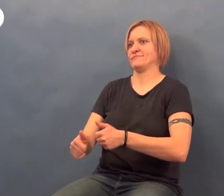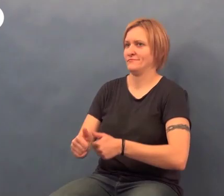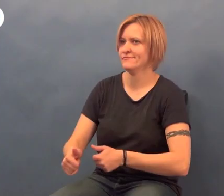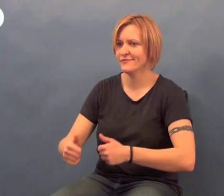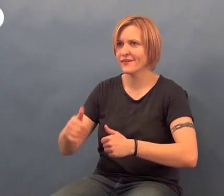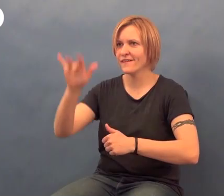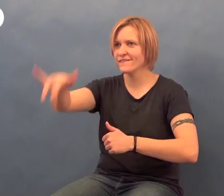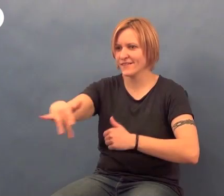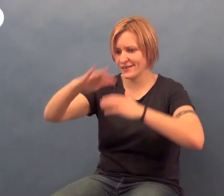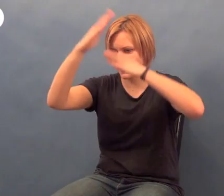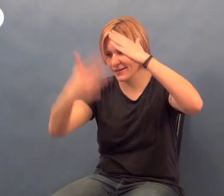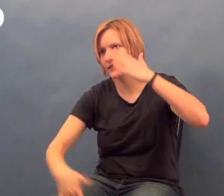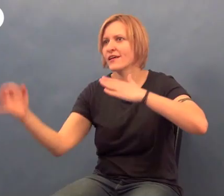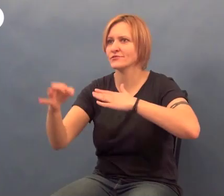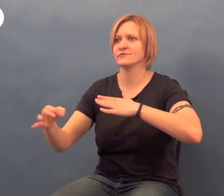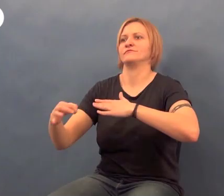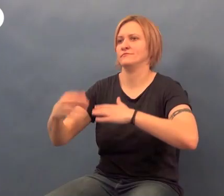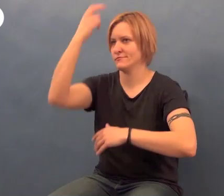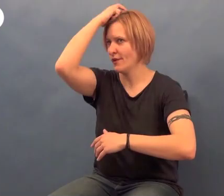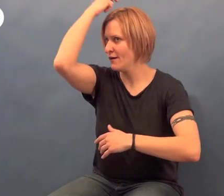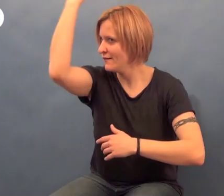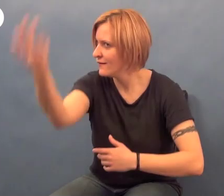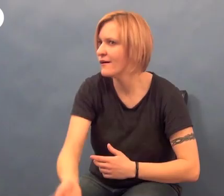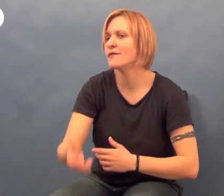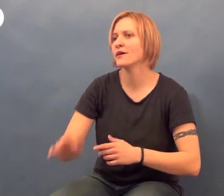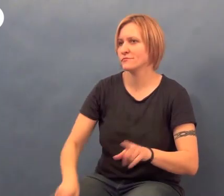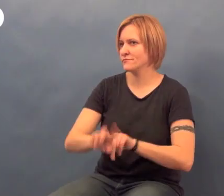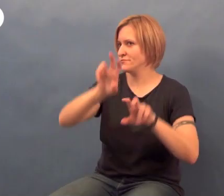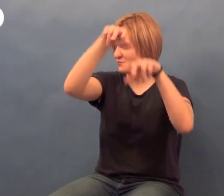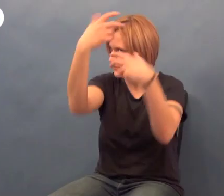Tam jest dół z jeziorem, jeleń zatrzymuje się gwałtownie, chłopiec spada z jego głowy, pies też wpada do wody.